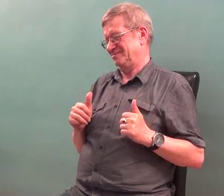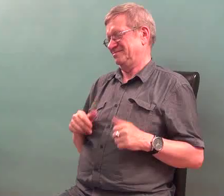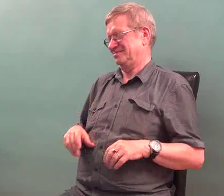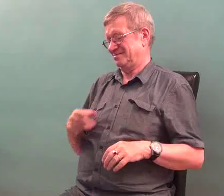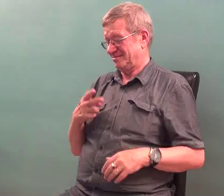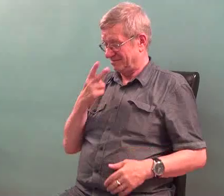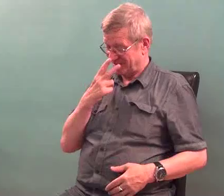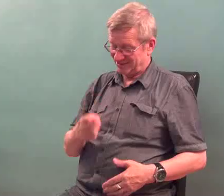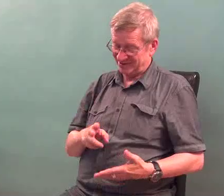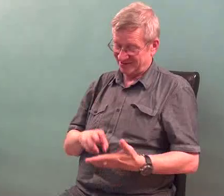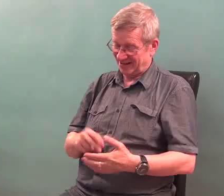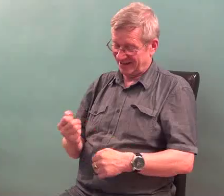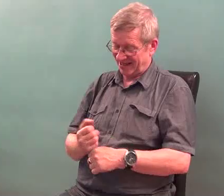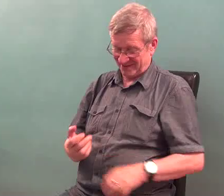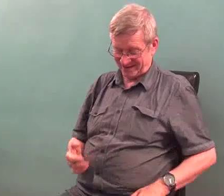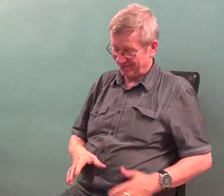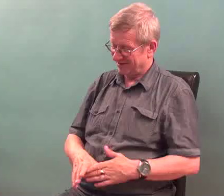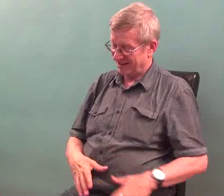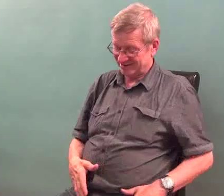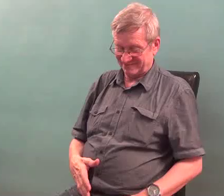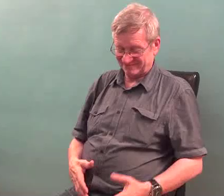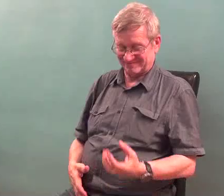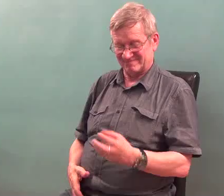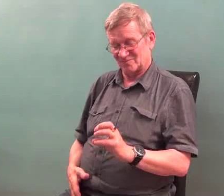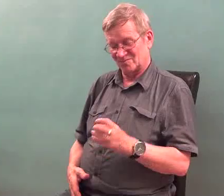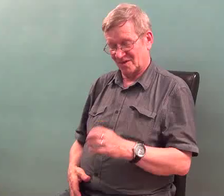Patrzy na kamienie, które wyjął z kieszeni, przygląda im się.